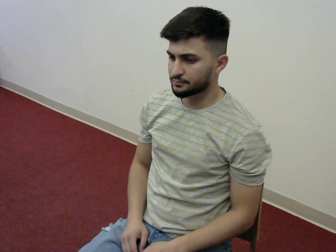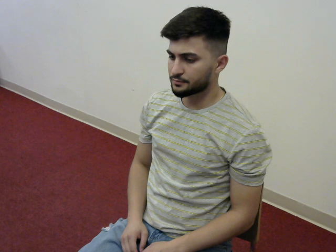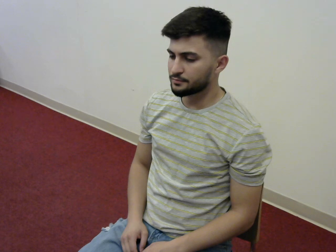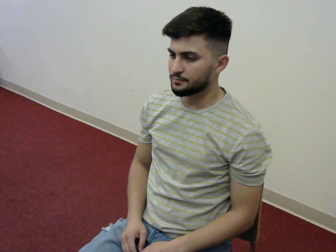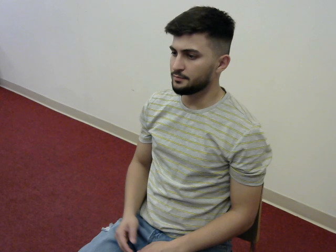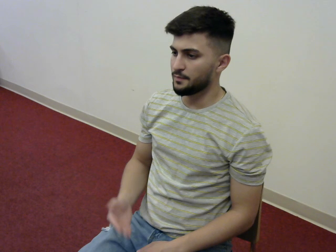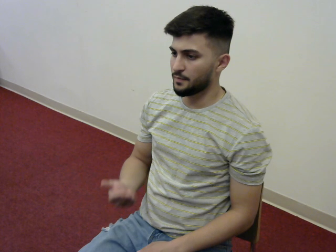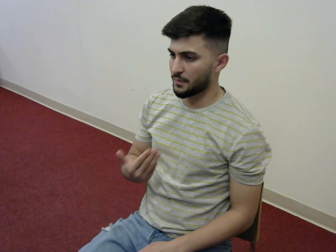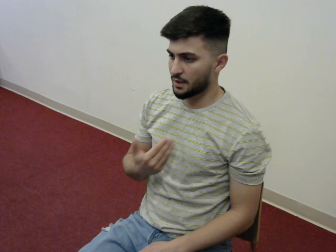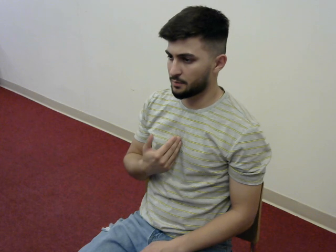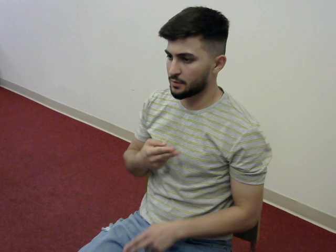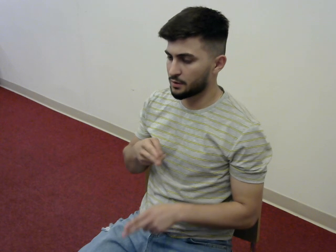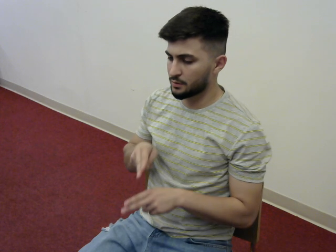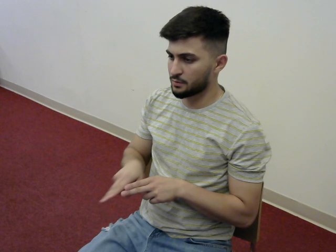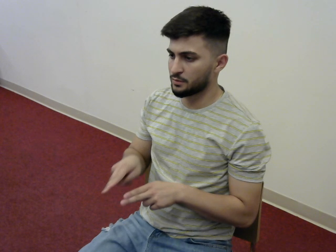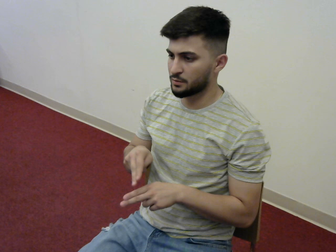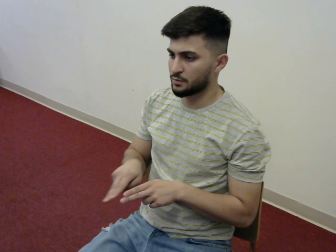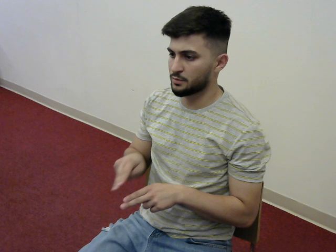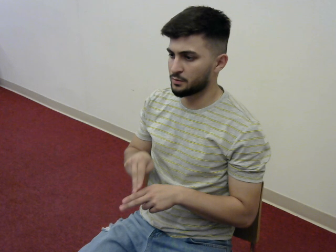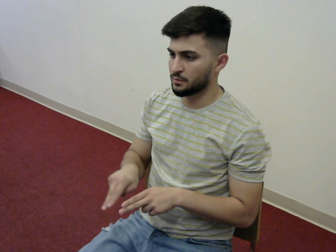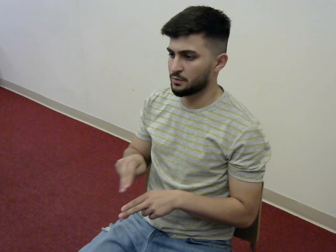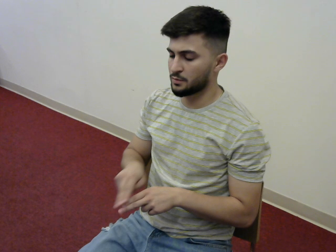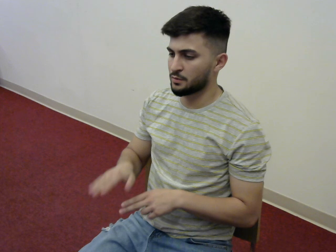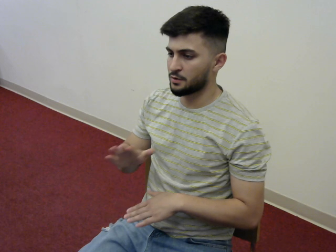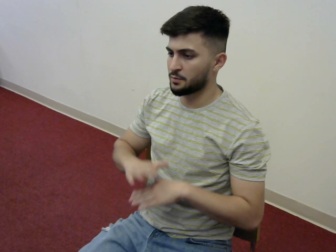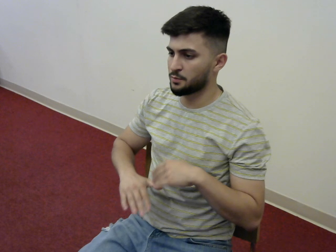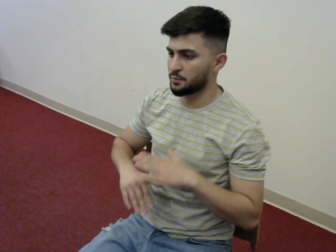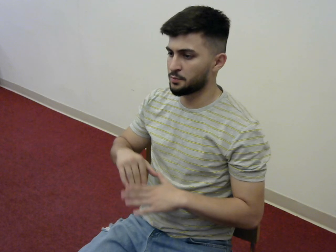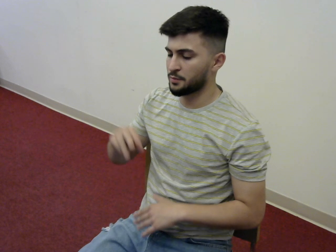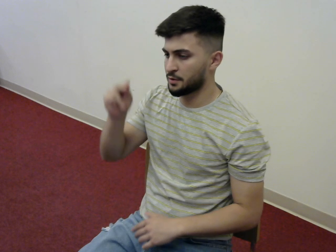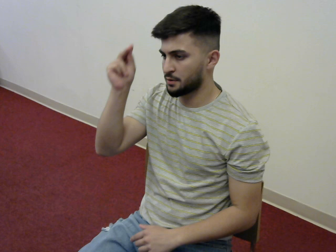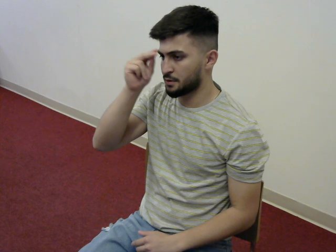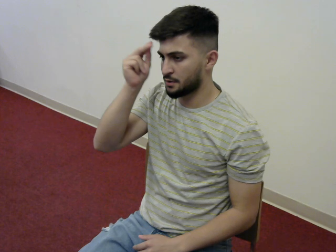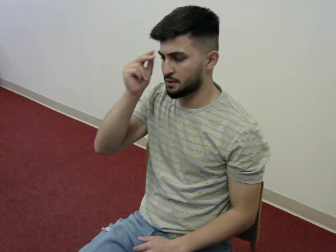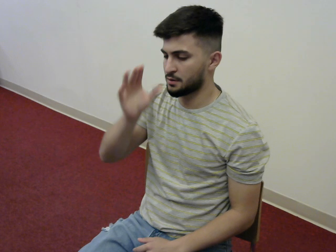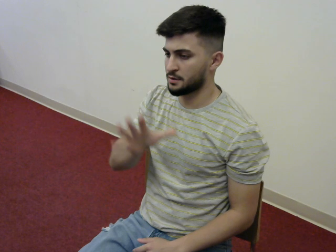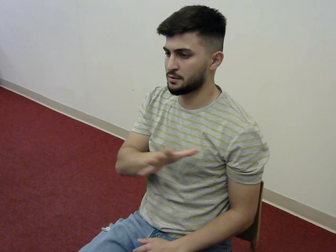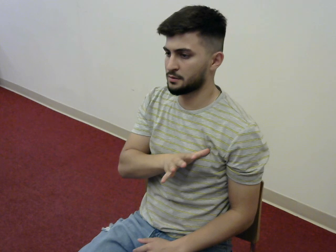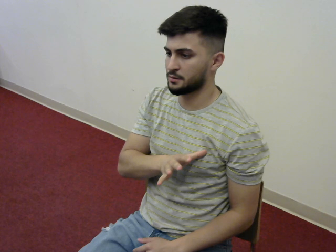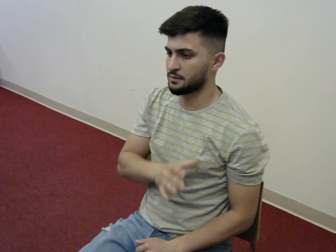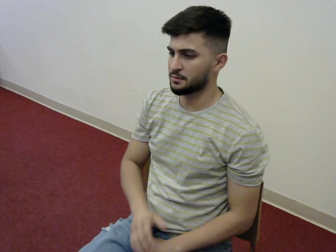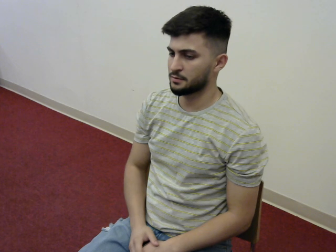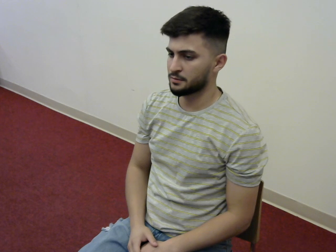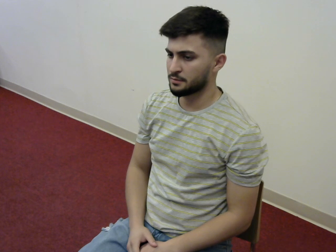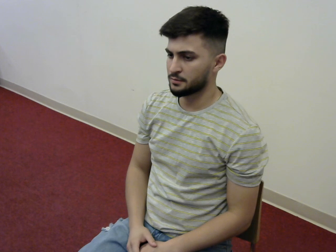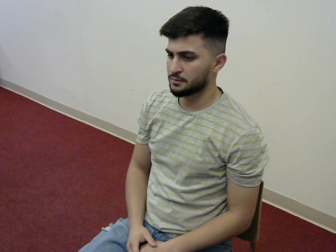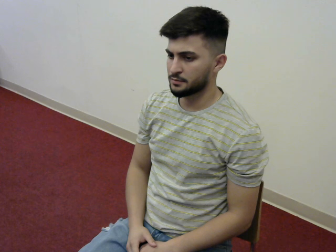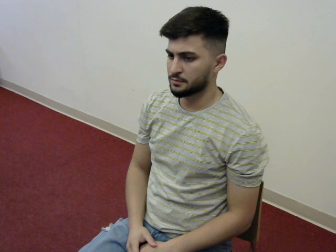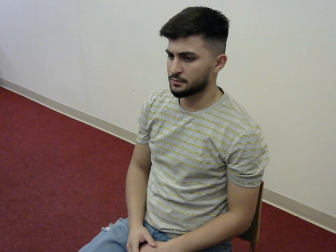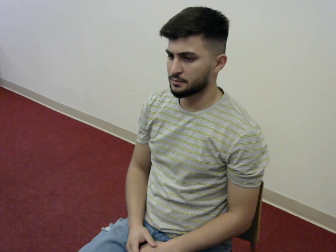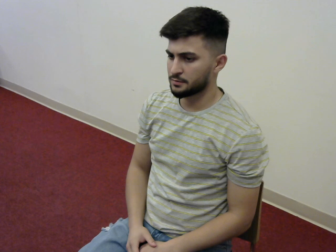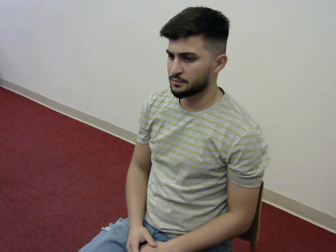Mən dülgər peşəsinin təhsilini almışam